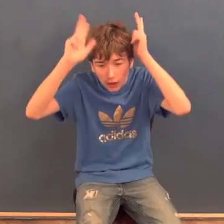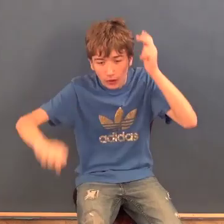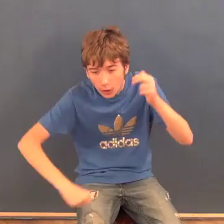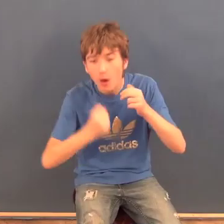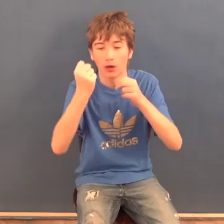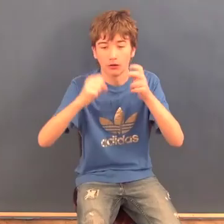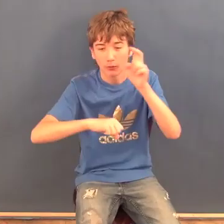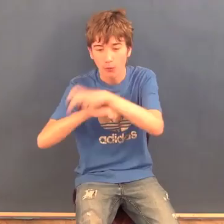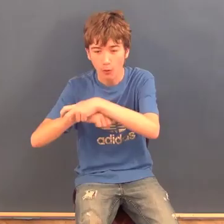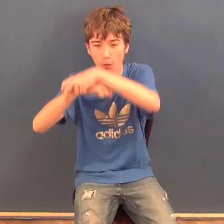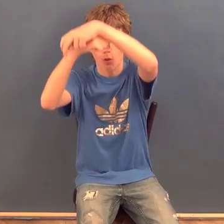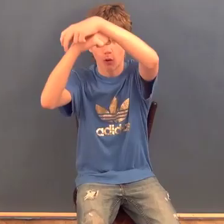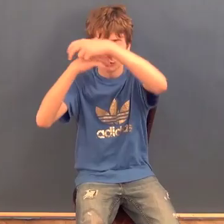Chłopiec siada na jego rogach.